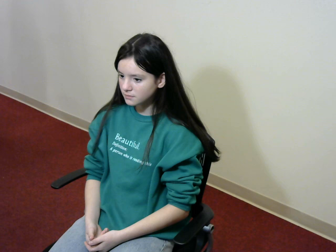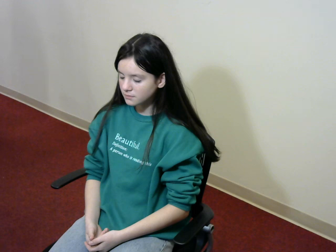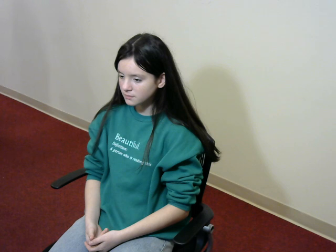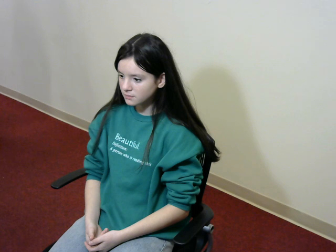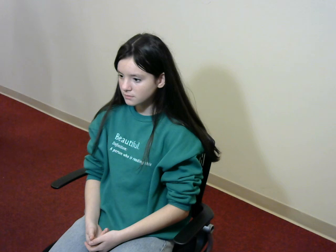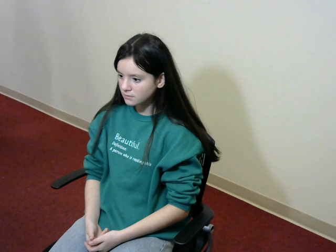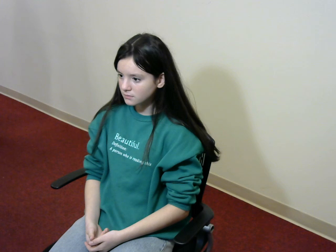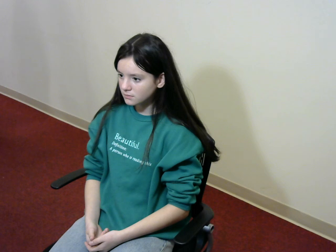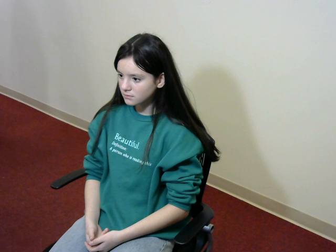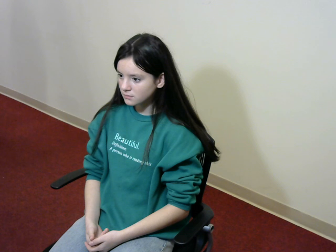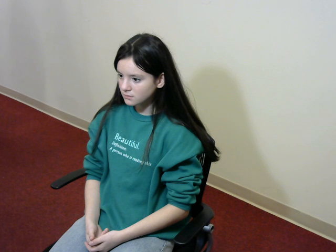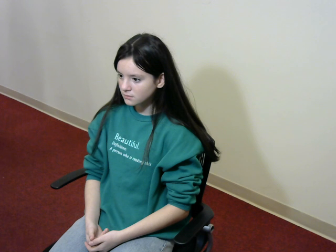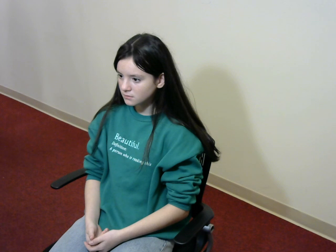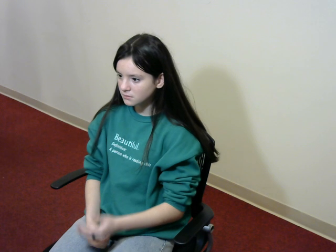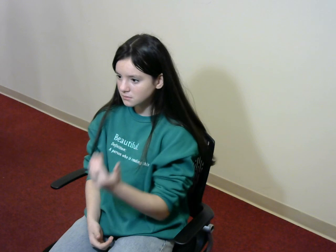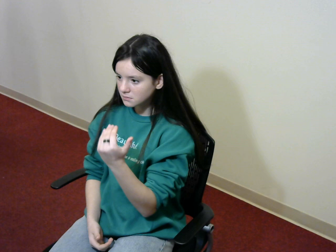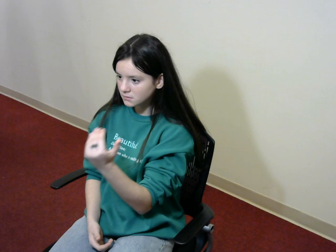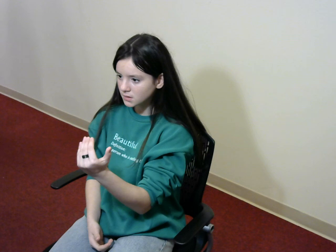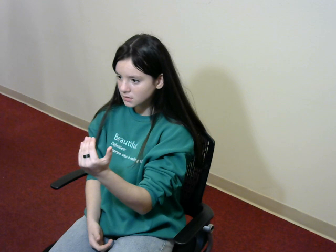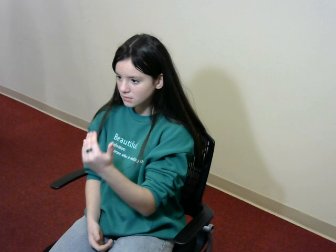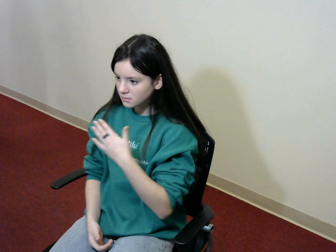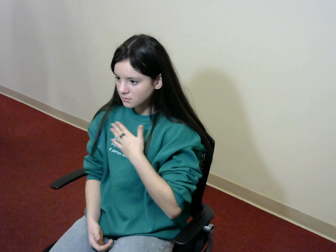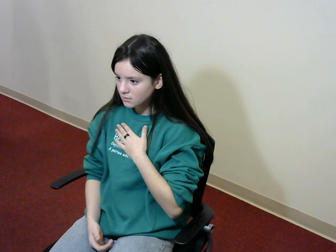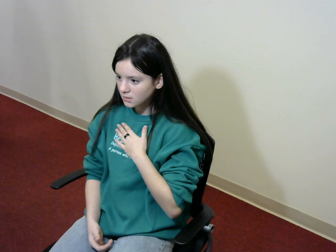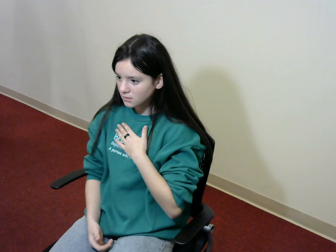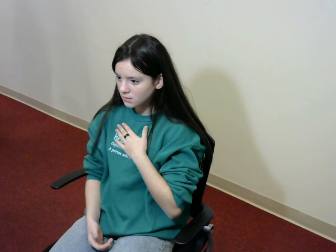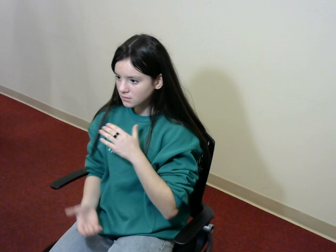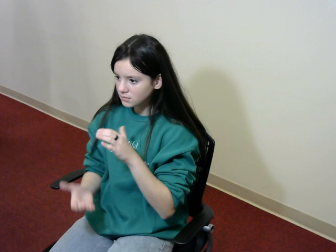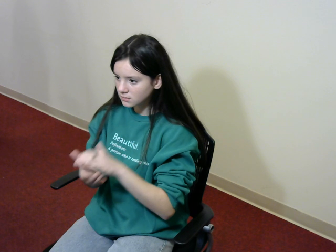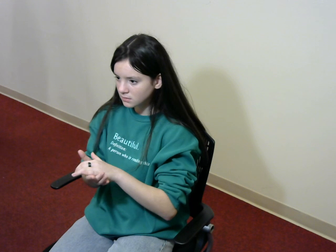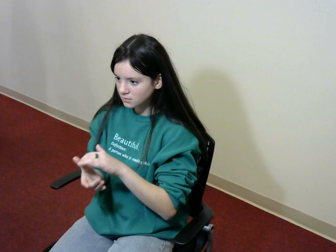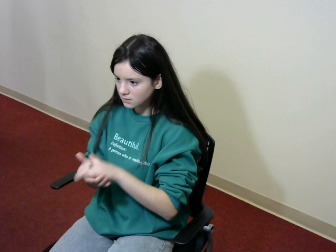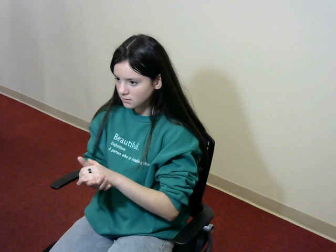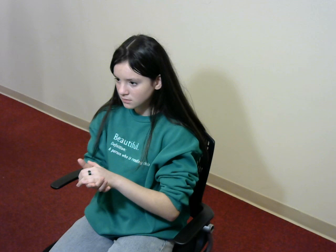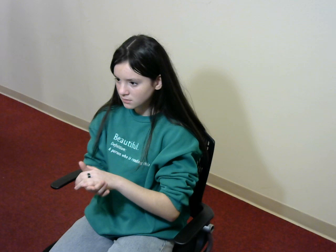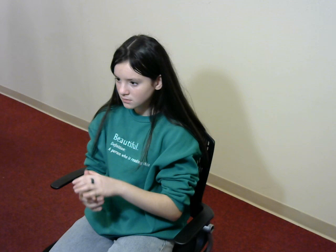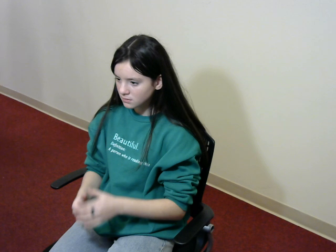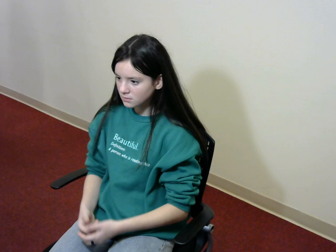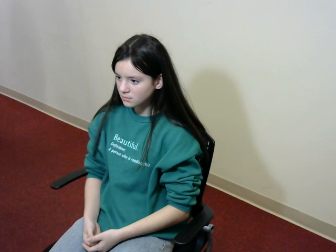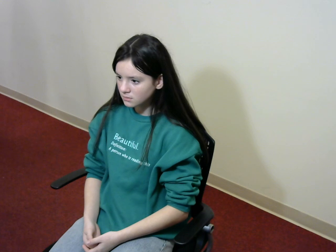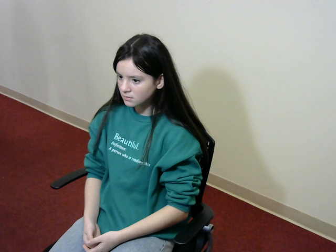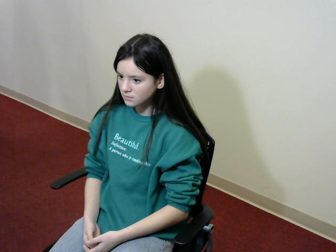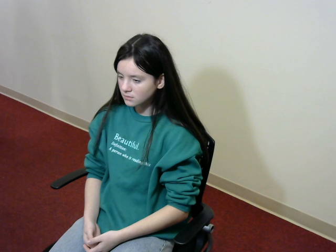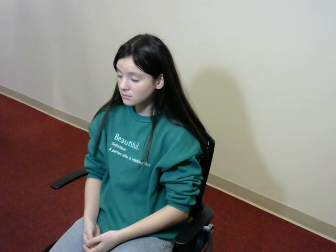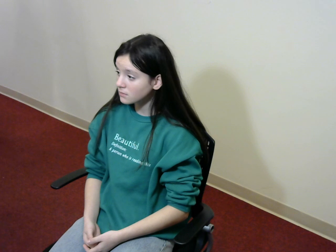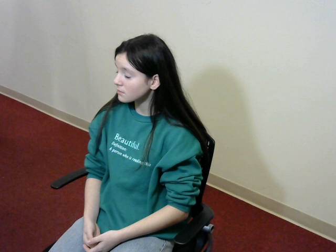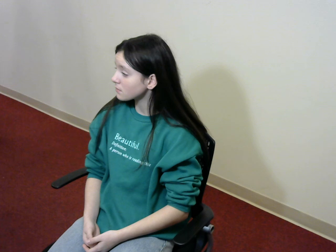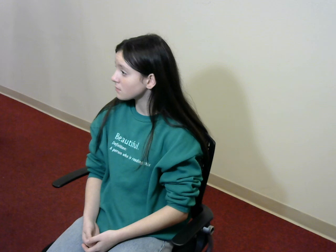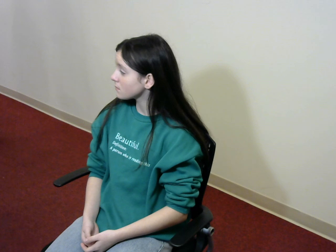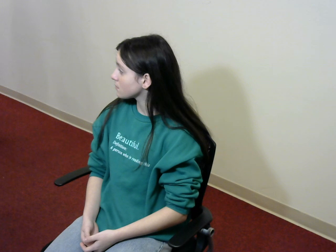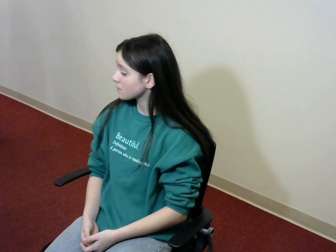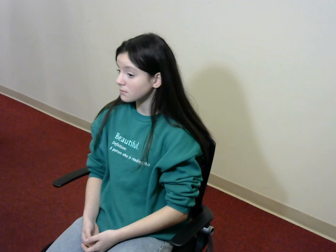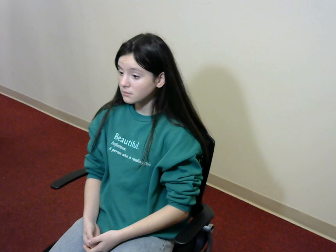Siz mənə tanış gəlirsiniz